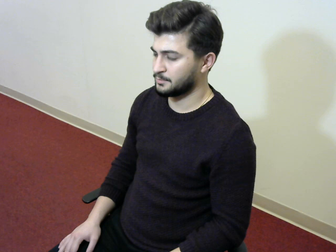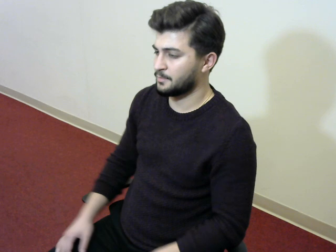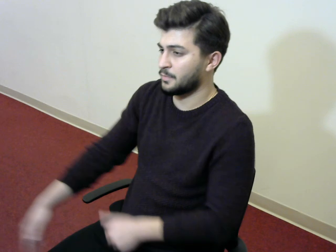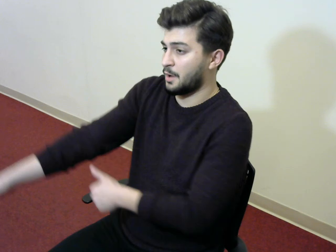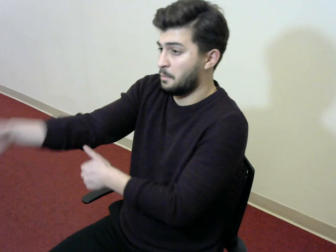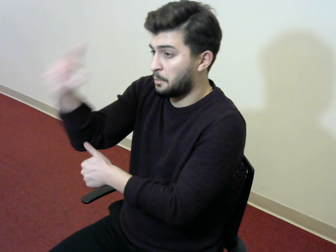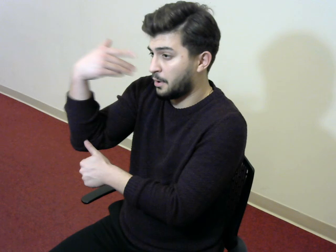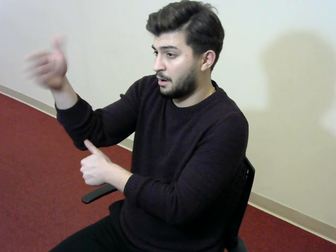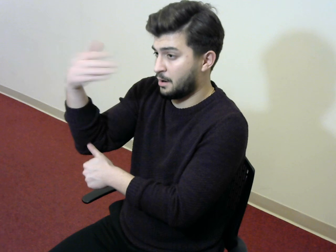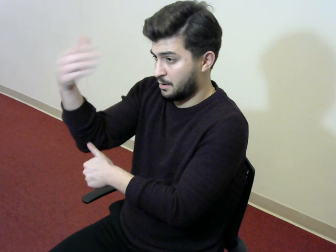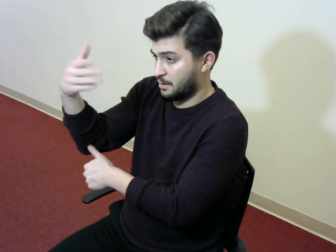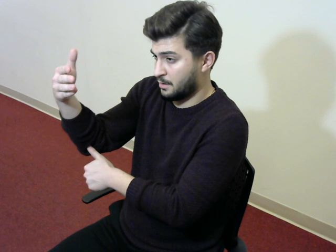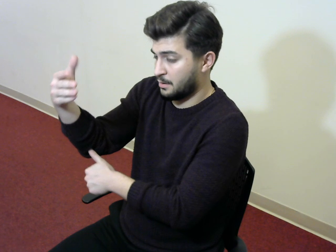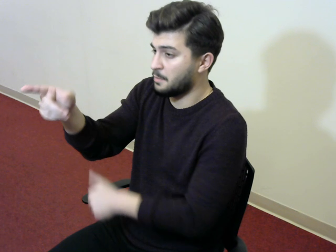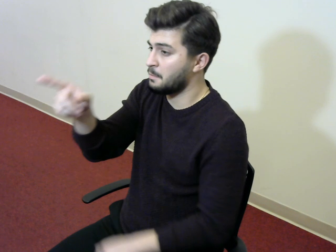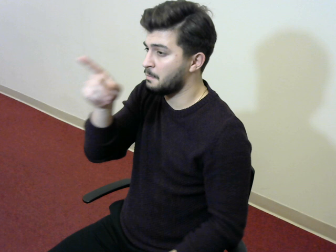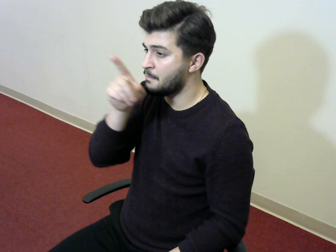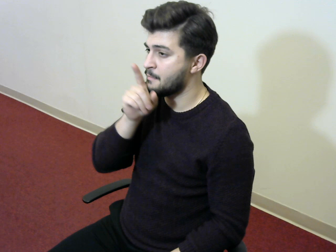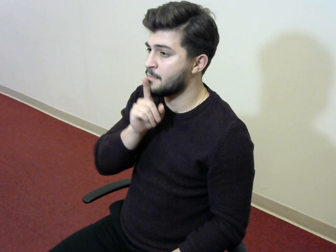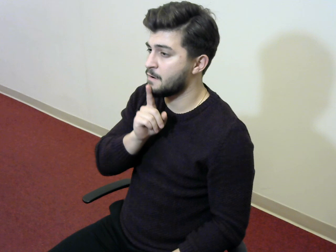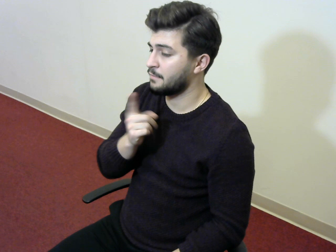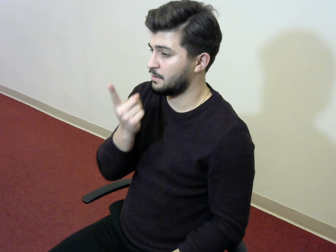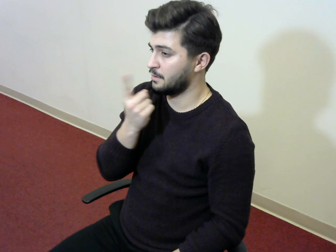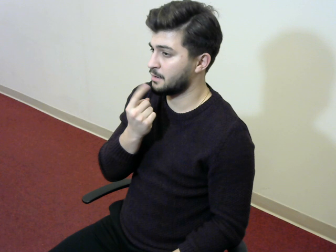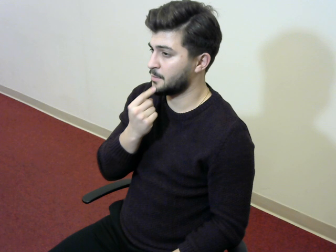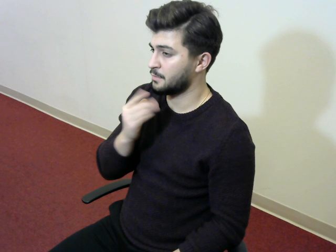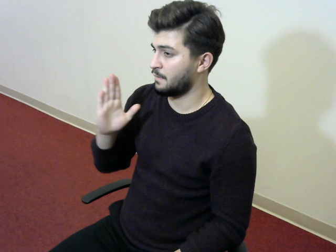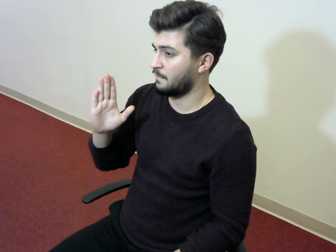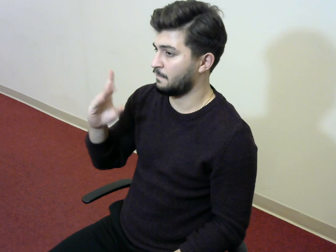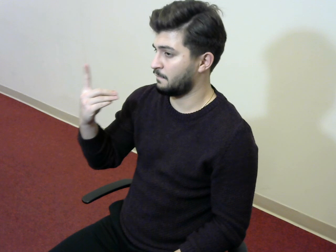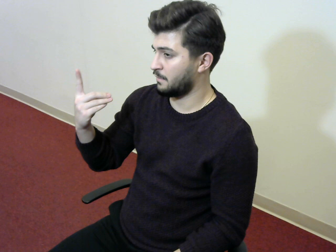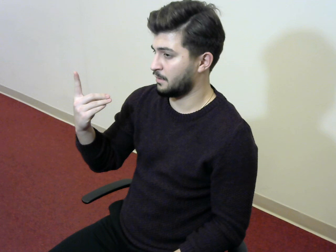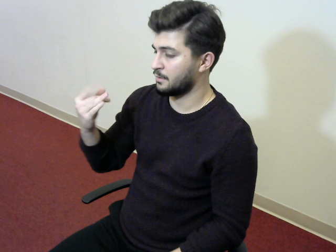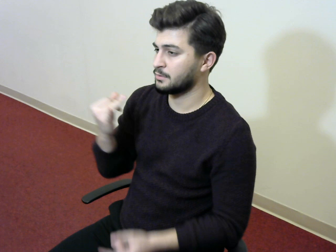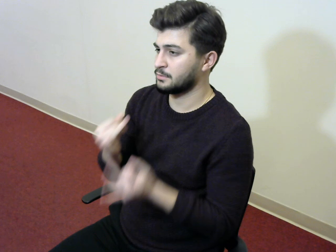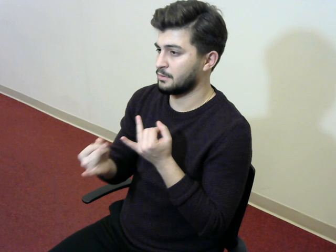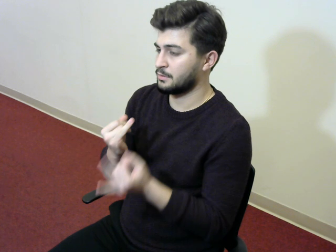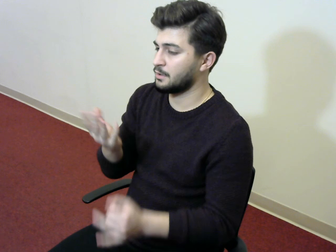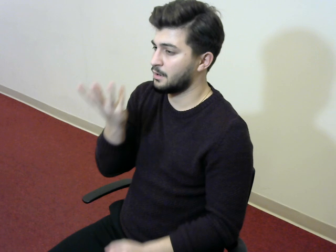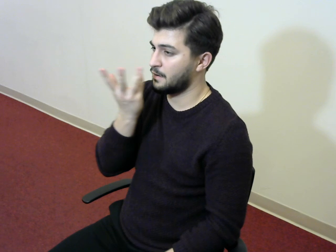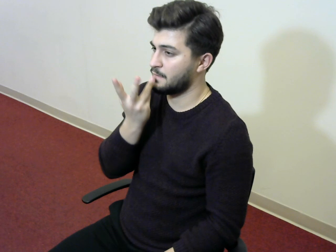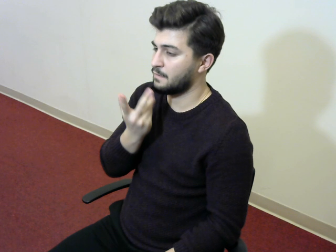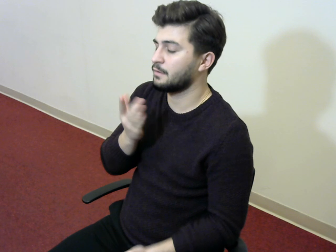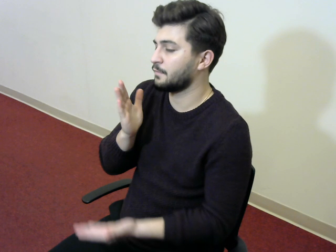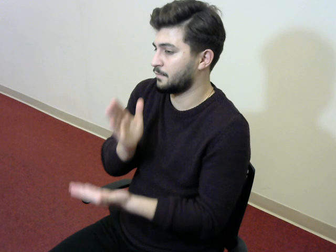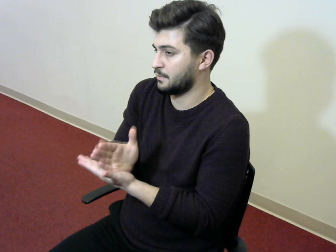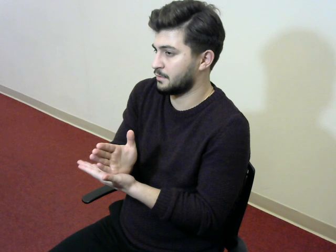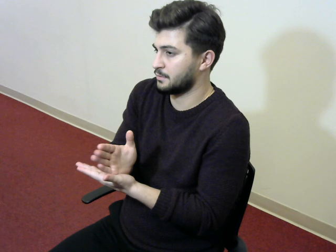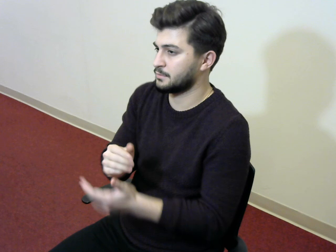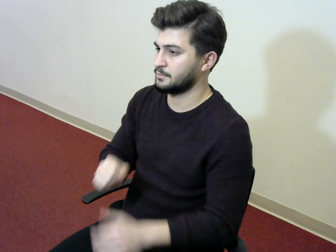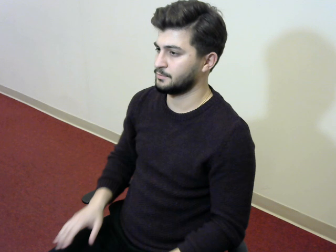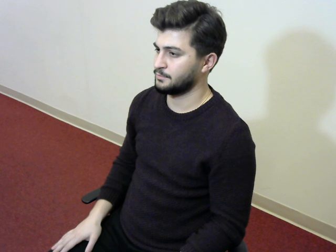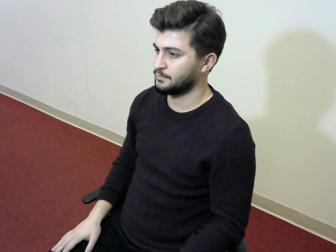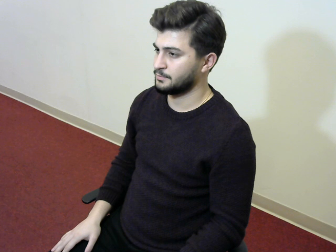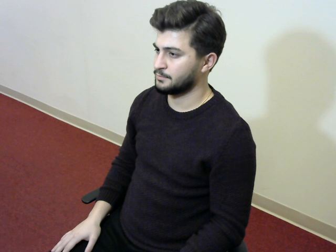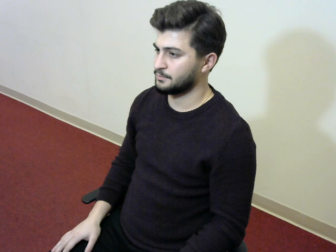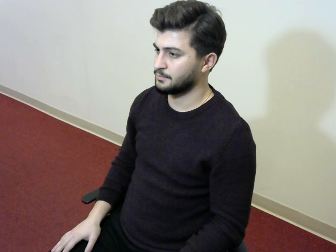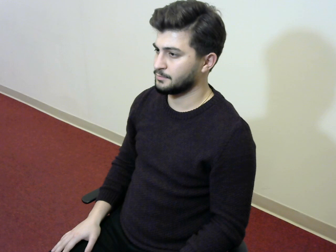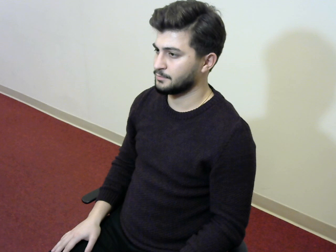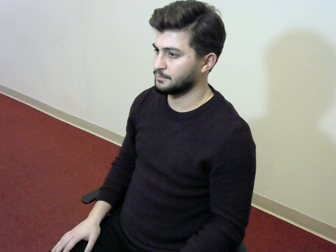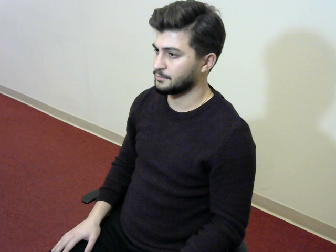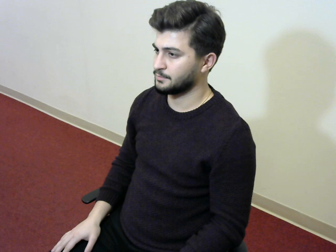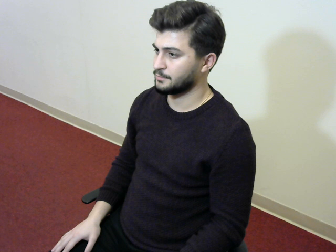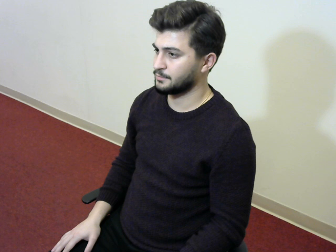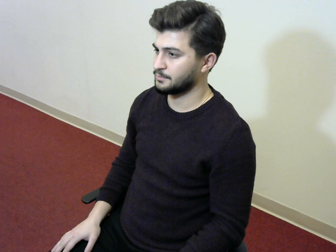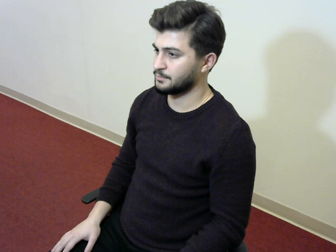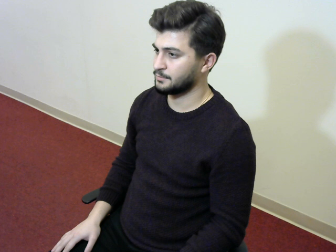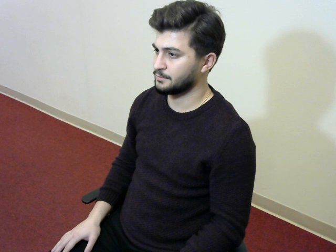Bayrağımızda mavi, qırmızı və yaşıl rənglər var